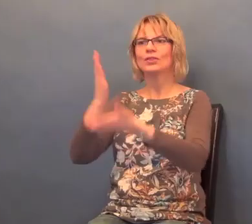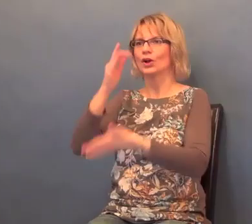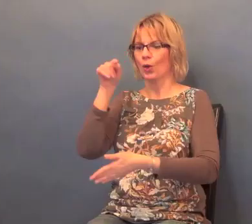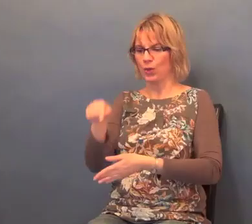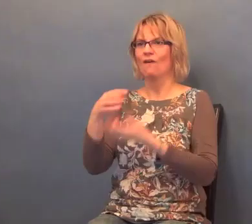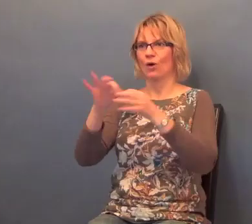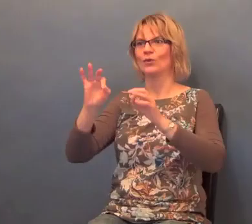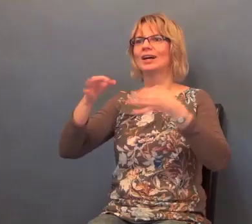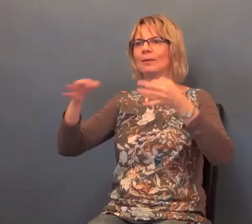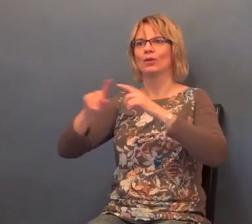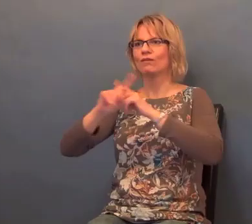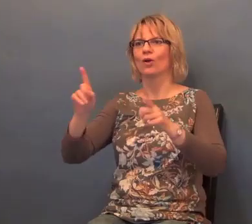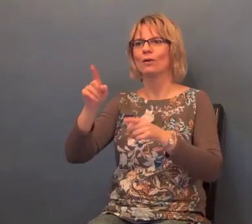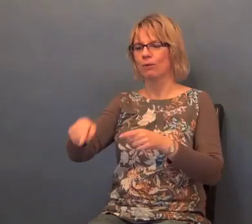Tylko tym wolno, a samochodom nie wolno.